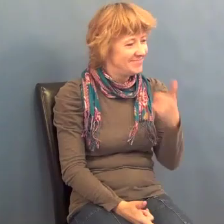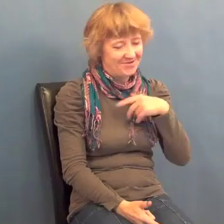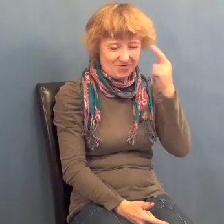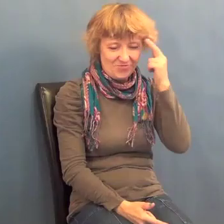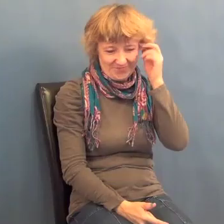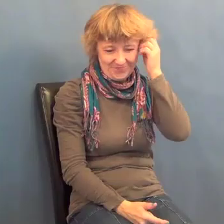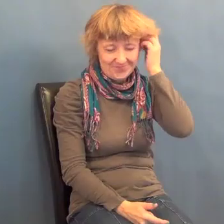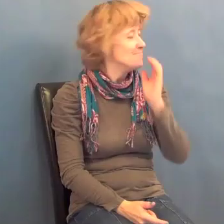Aha, rozumiem.